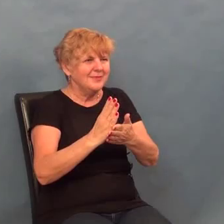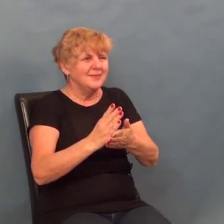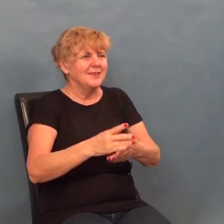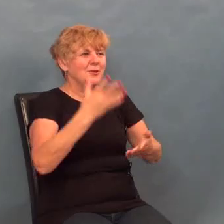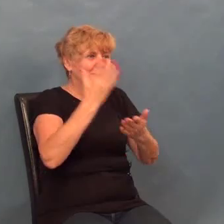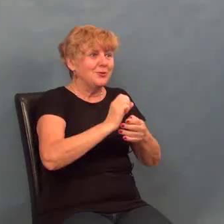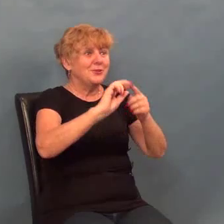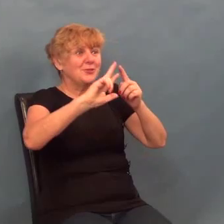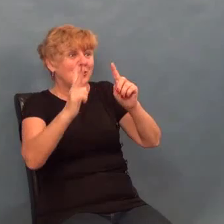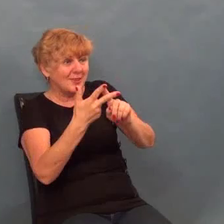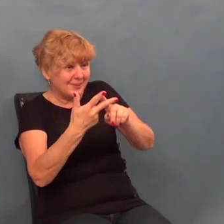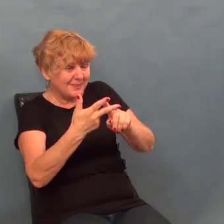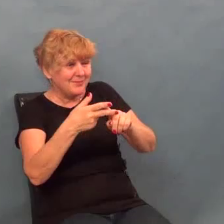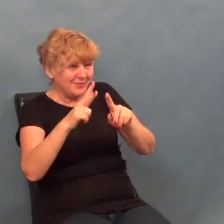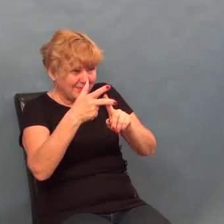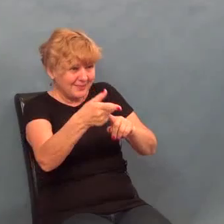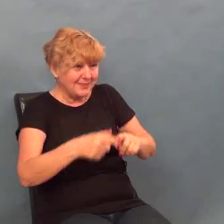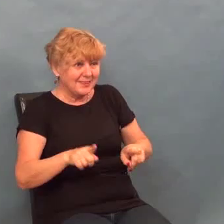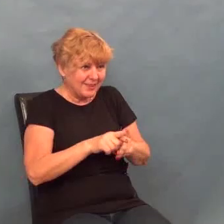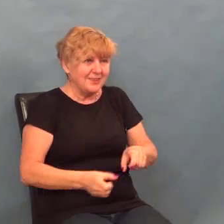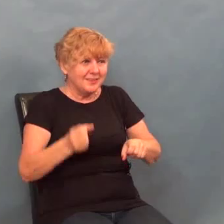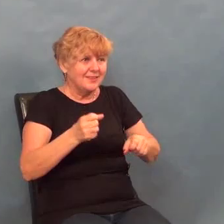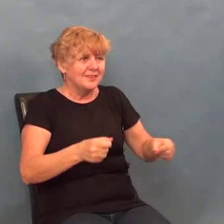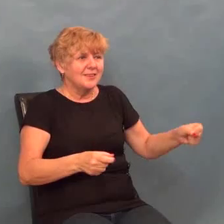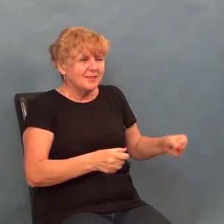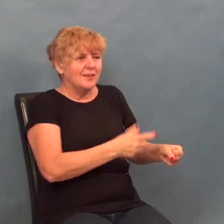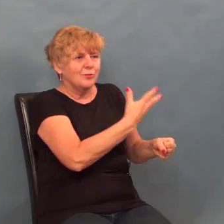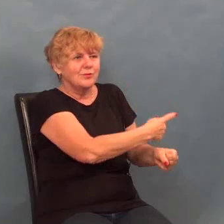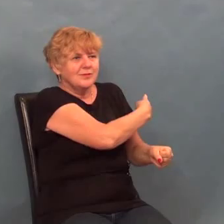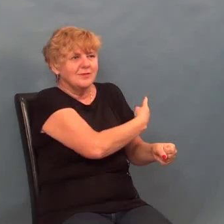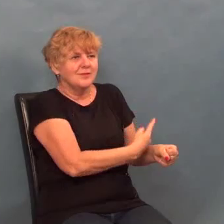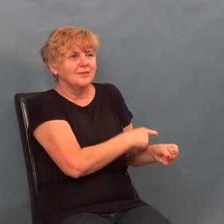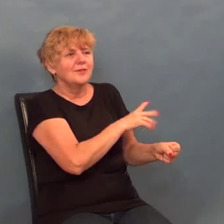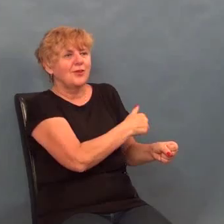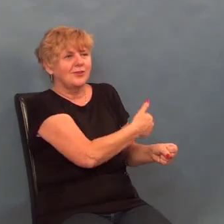Chce rzucić trzeci raz, ale ktoś staje za nim.